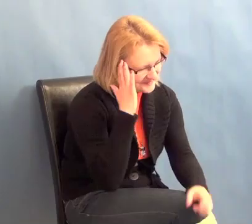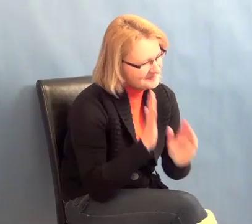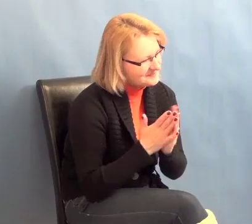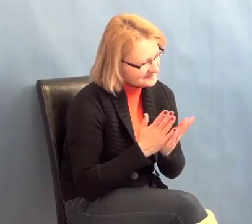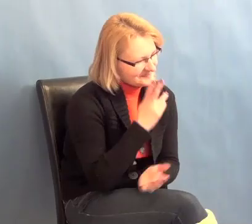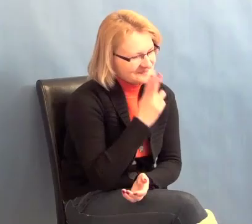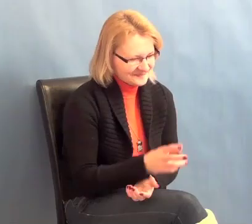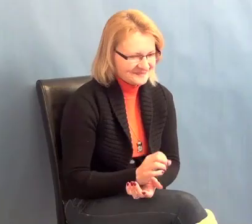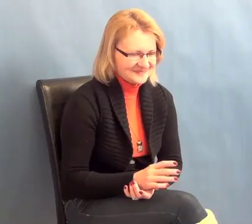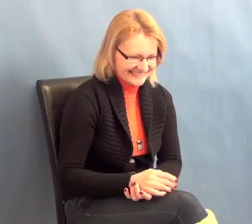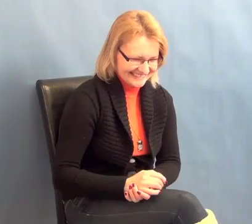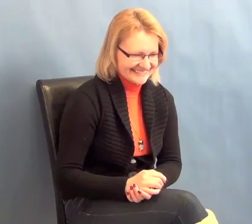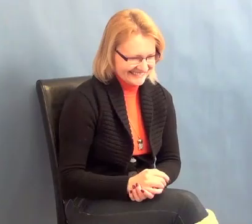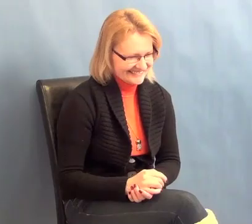Wiem, w książce widzieć...tak.